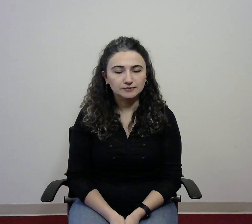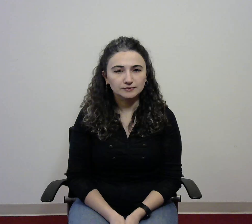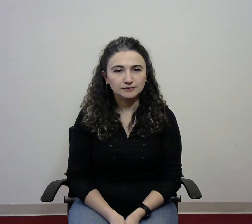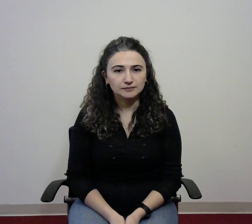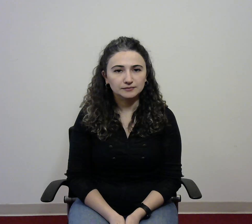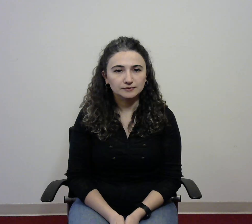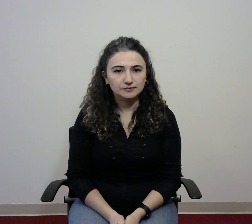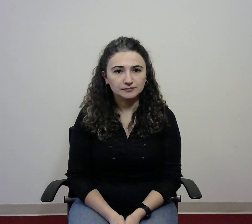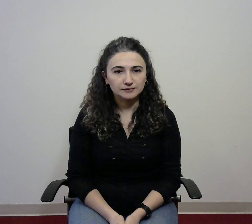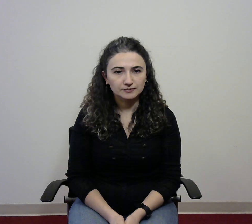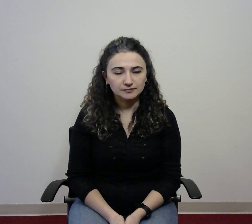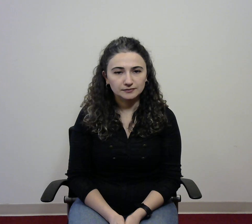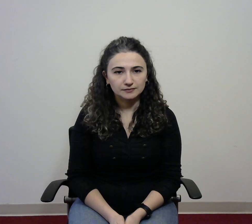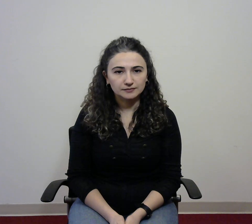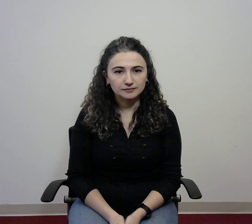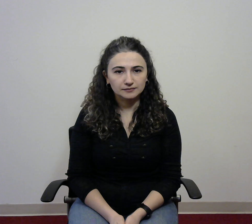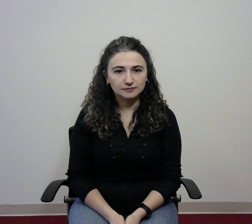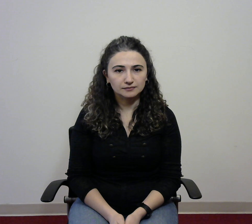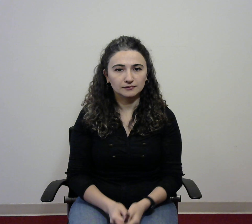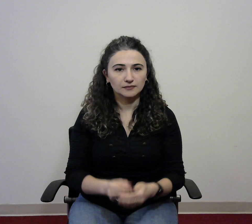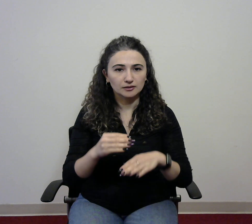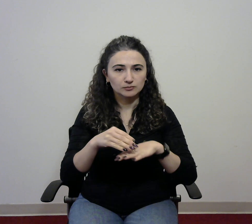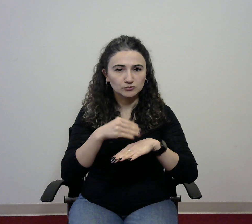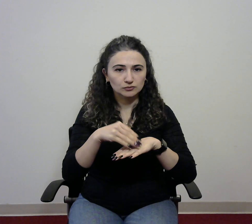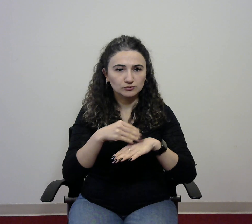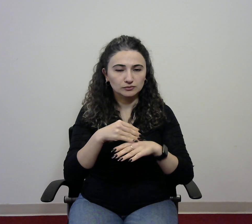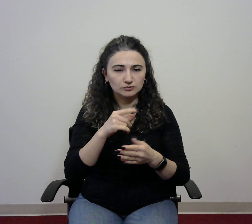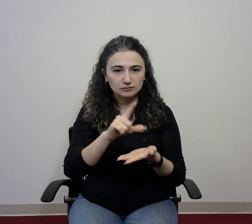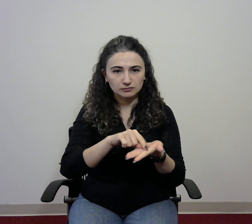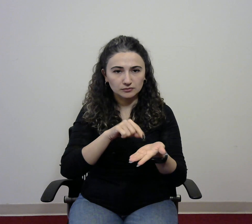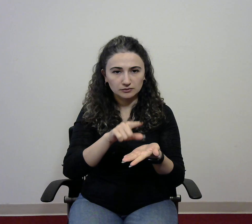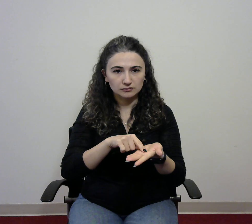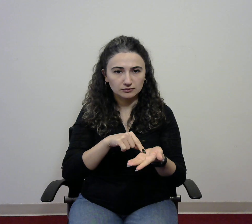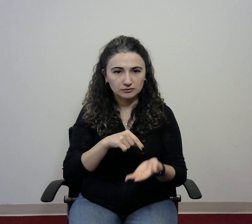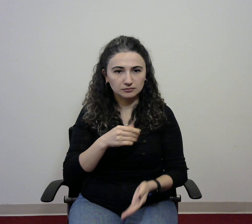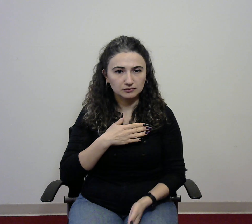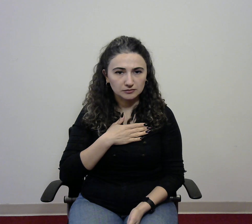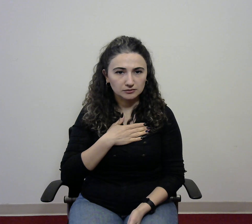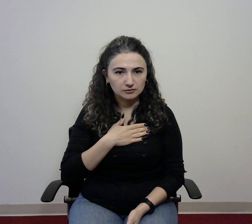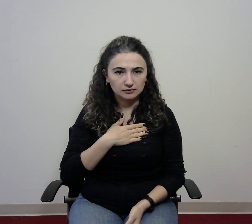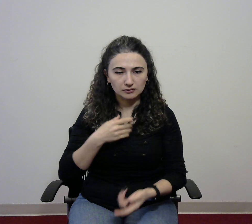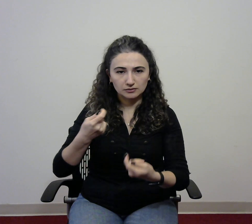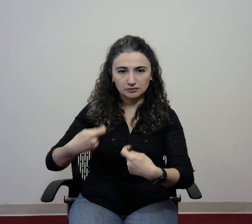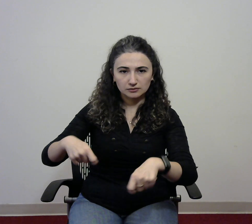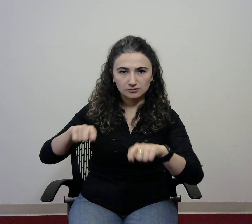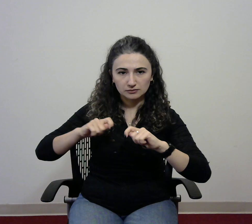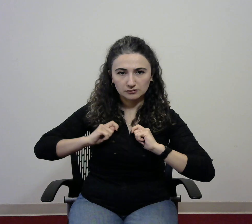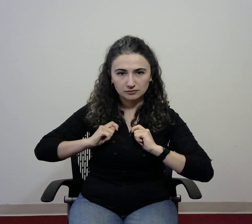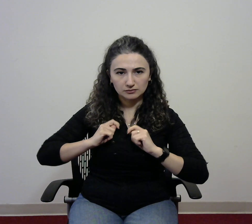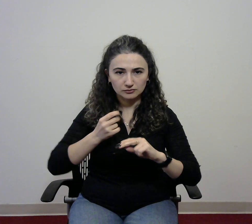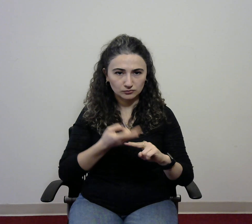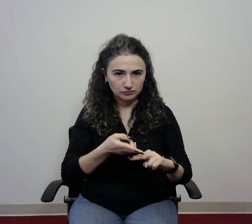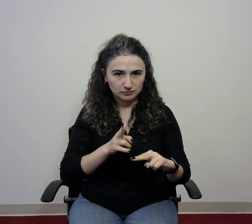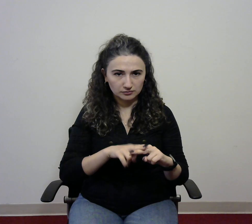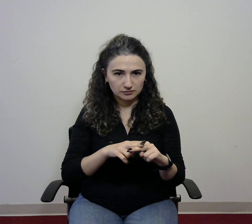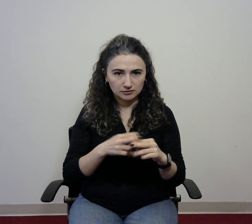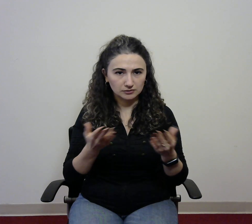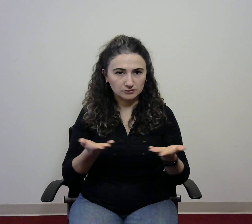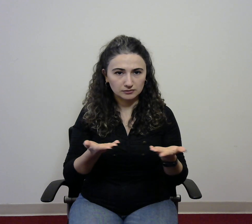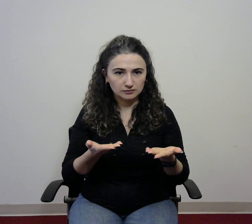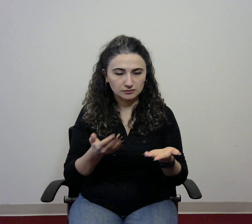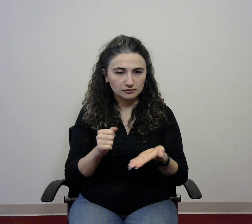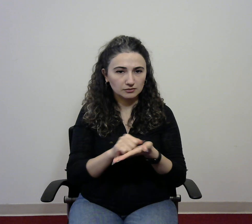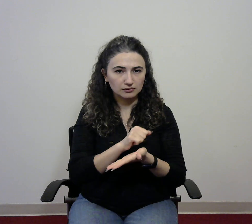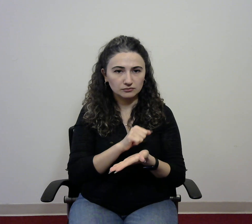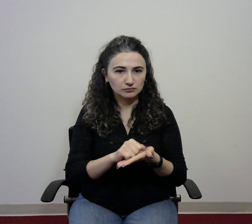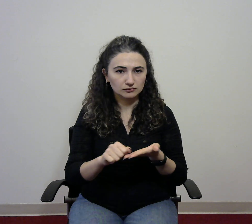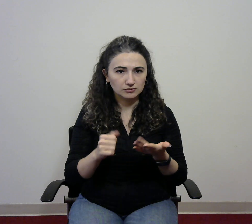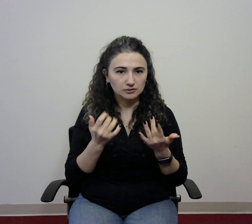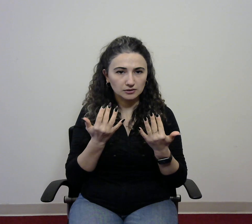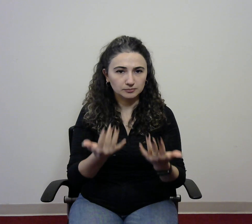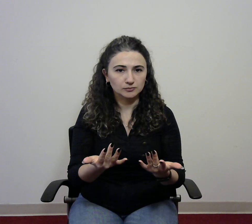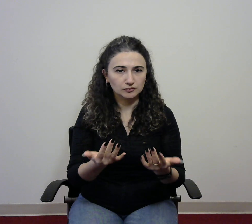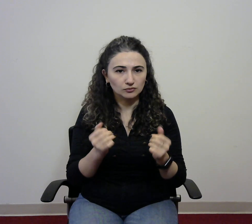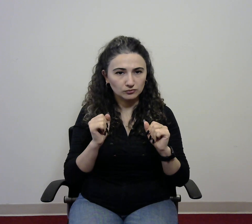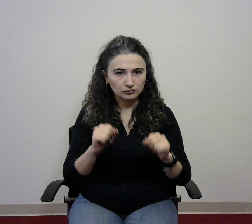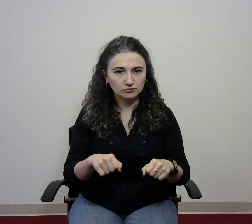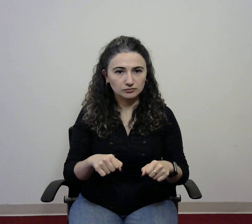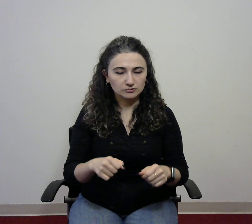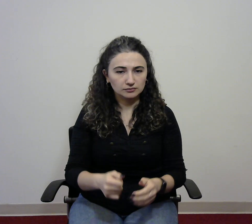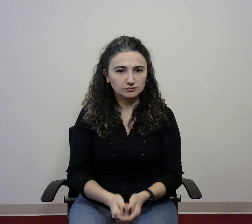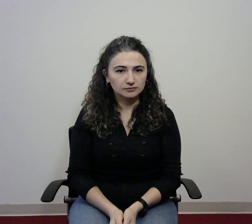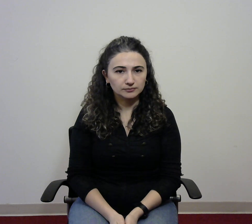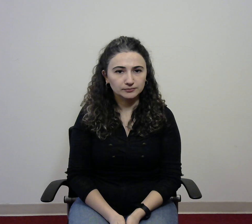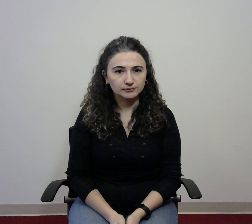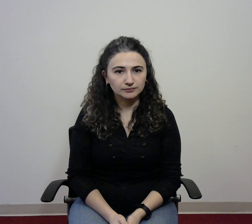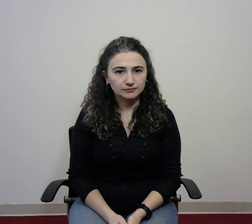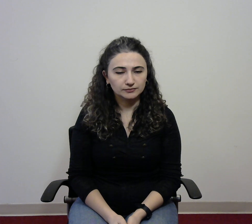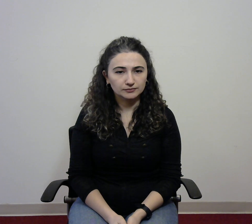Yoldaşımın pensiyasını mənə köçürmək üçün hansı sənədlər tələb olunur?